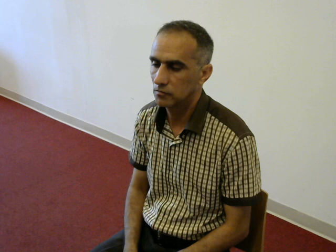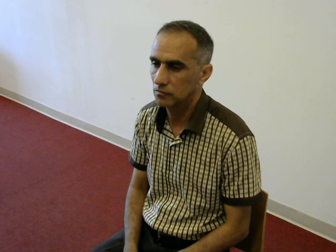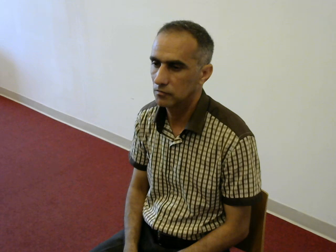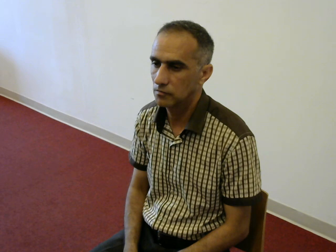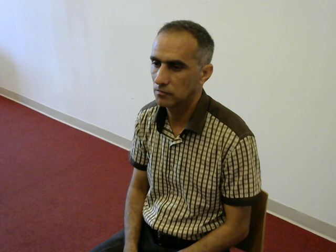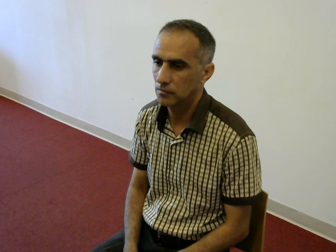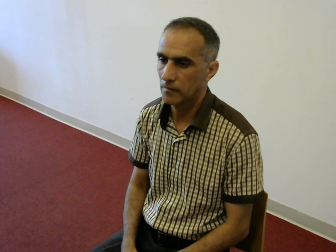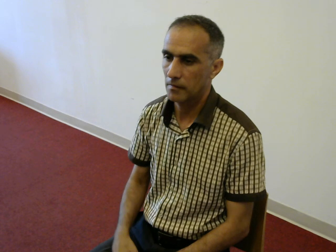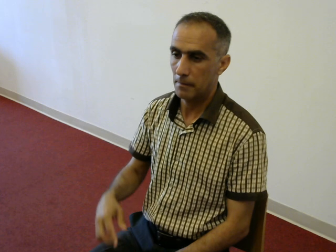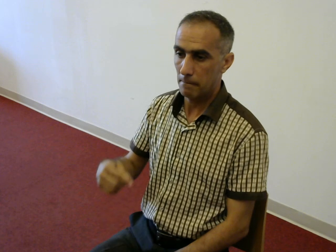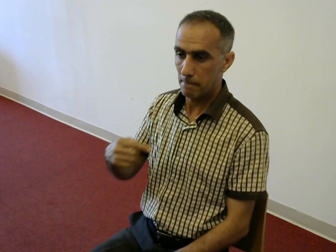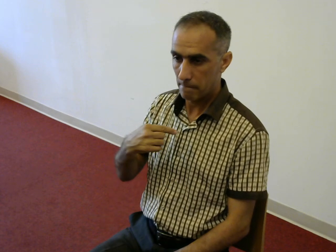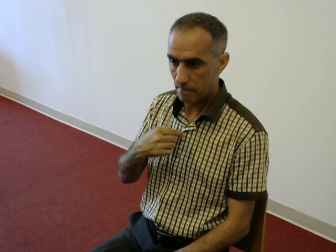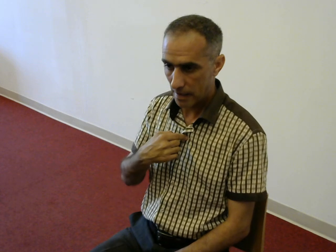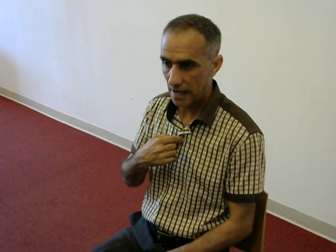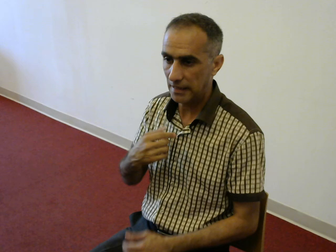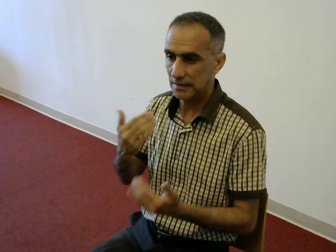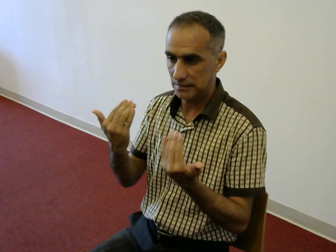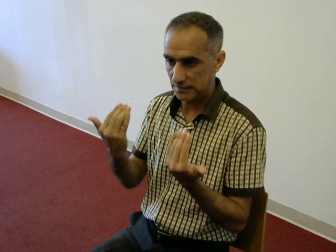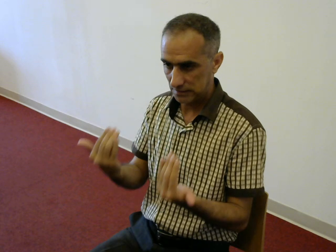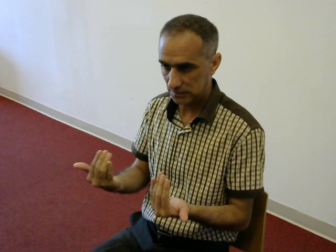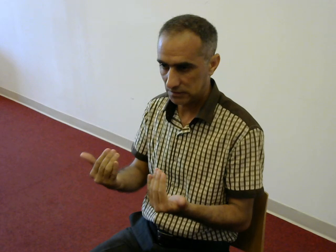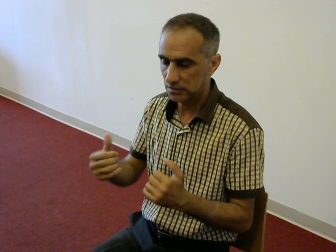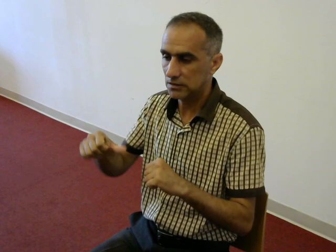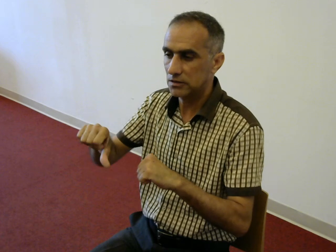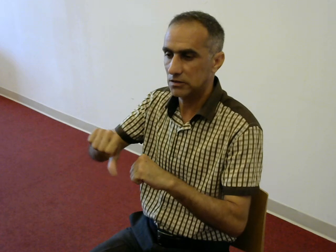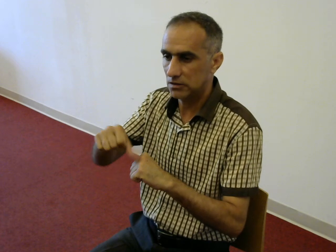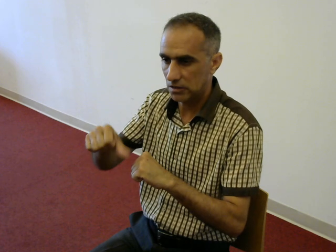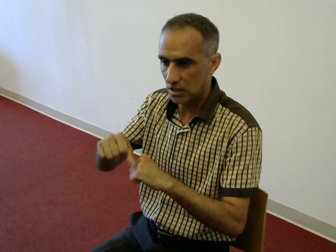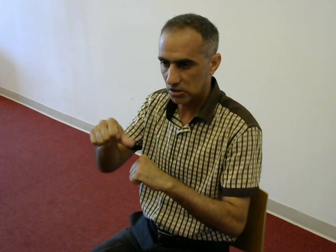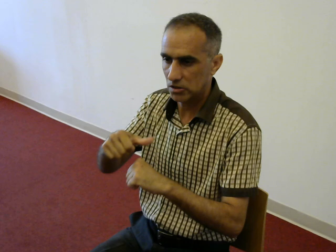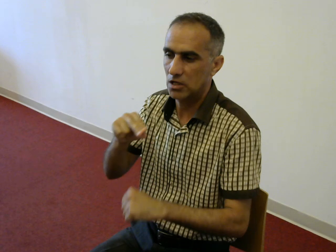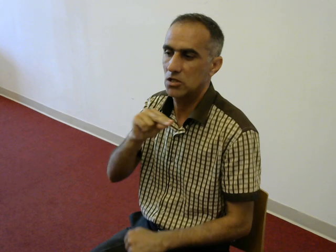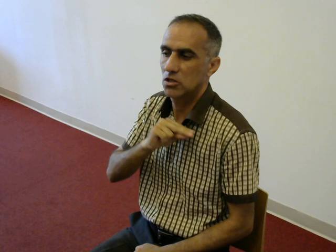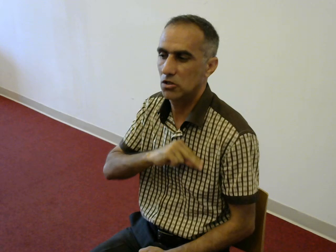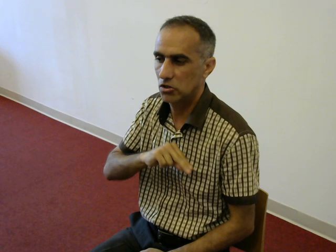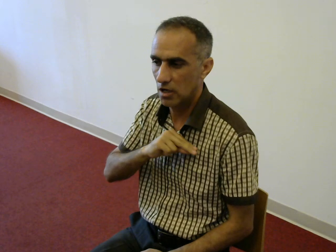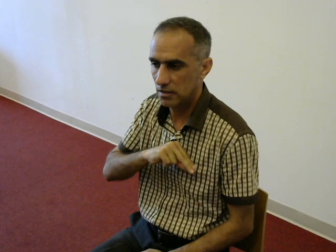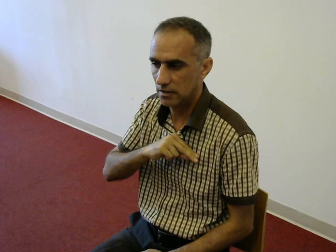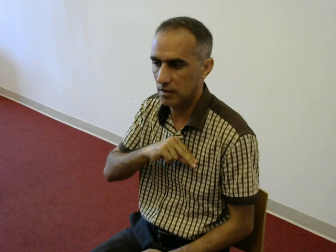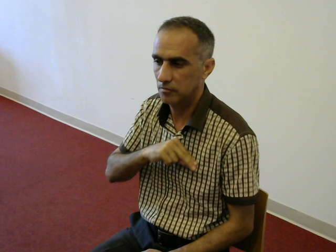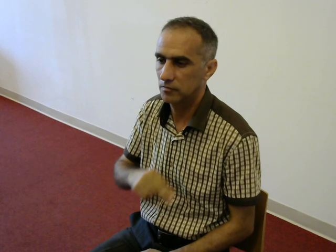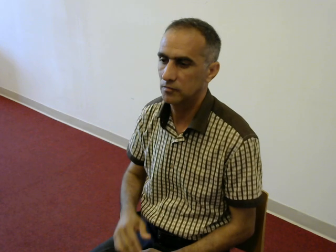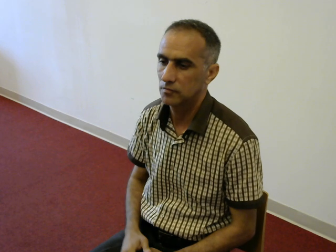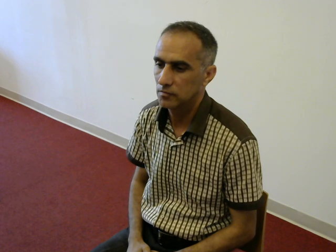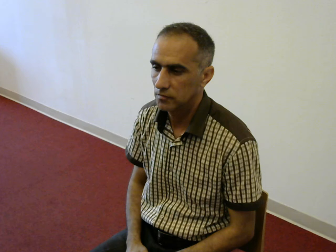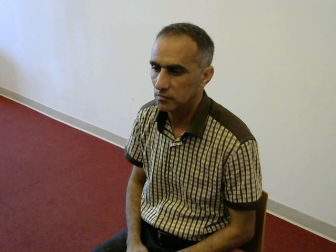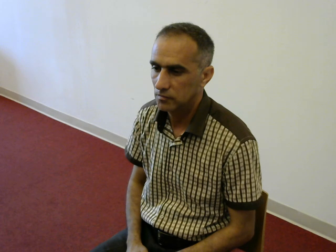Mən indi zərgər işləyirəm